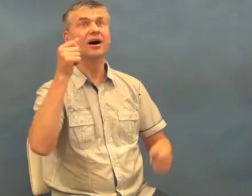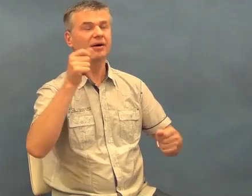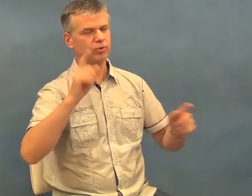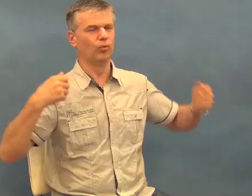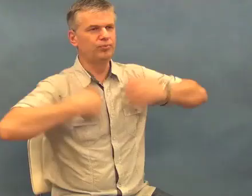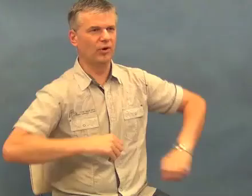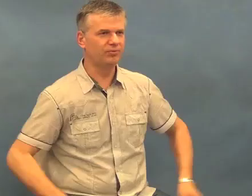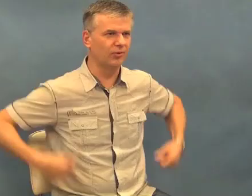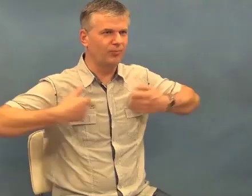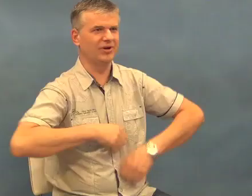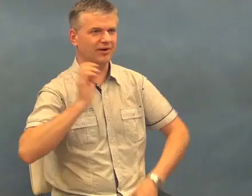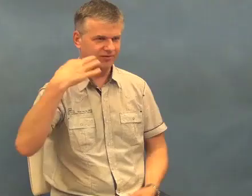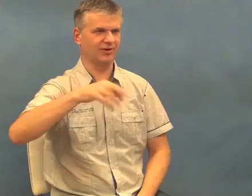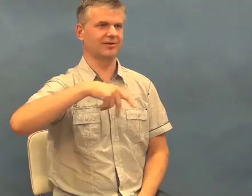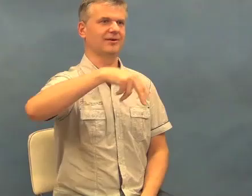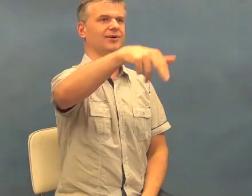Trzeba się ubrać i wtedy można iść.